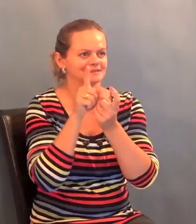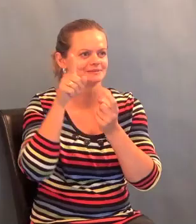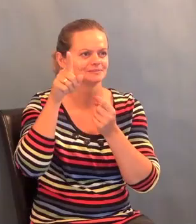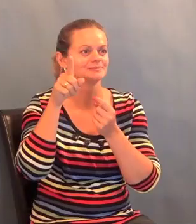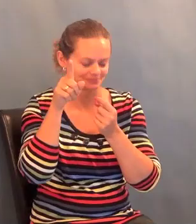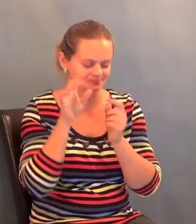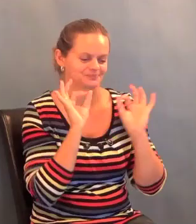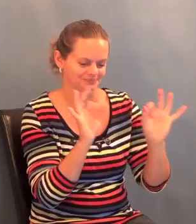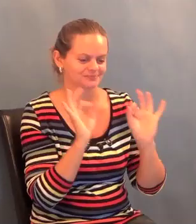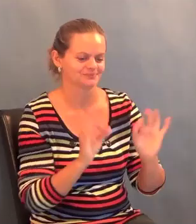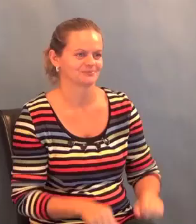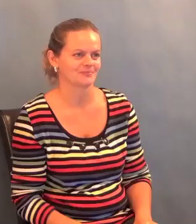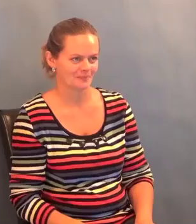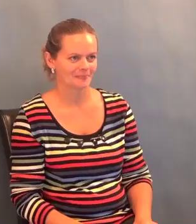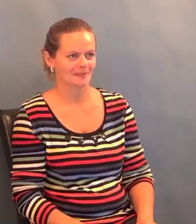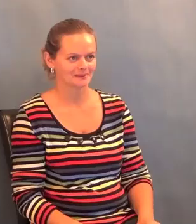Blisko, tam. Dobrze.